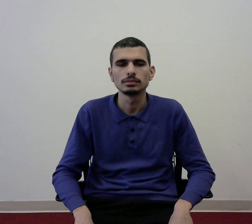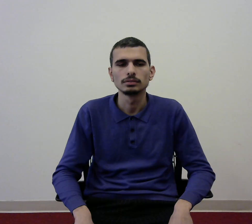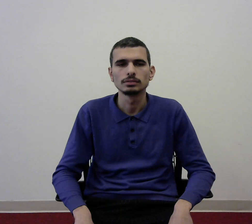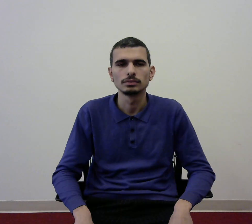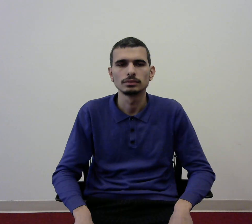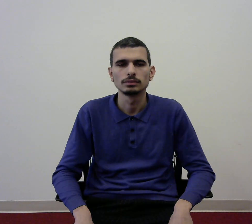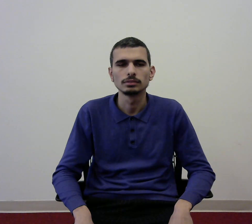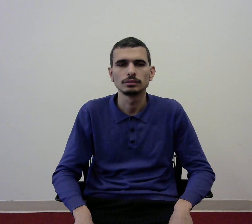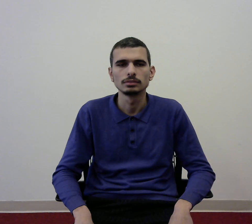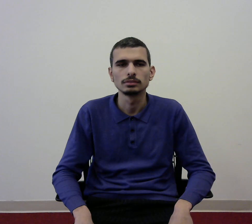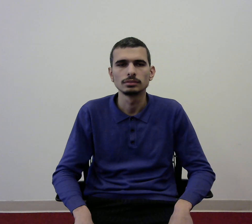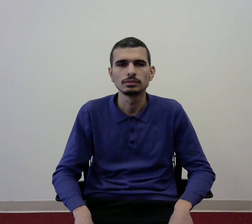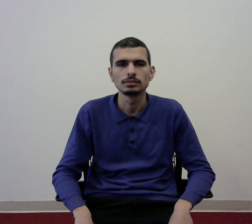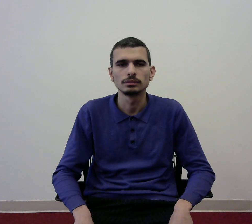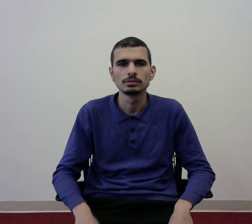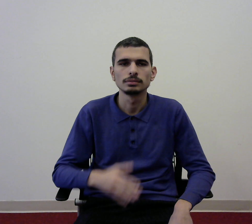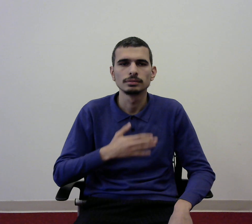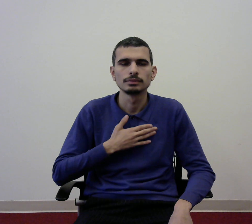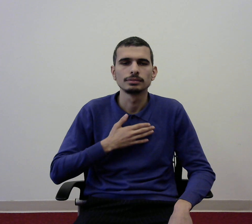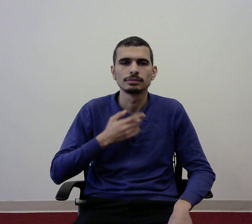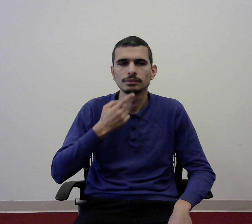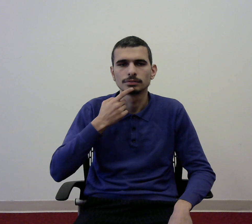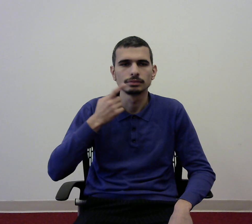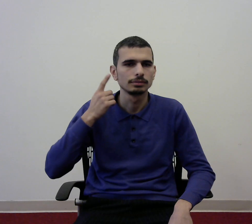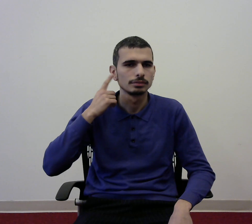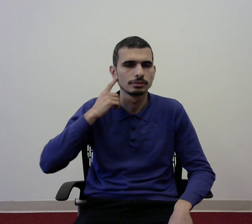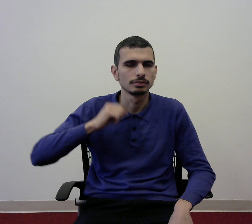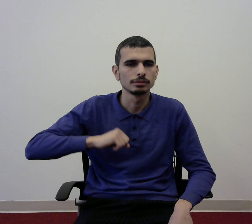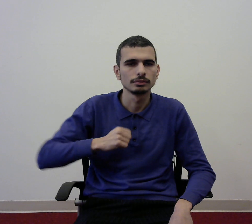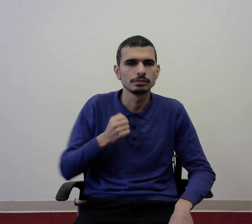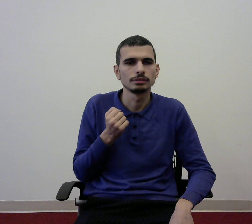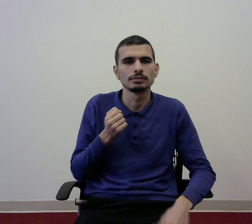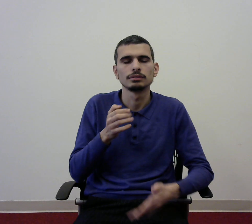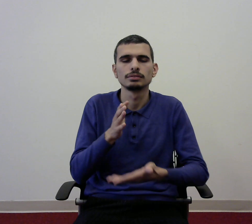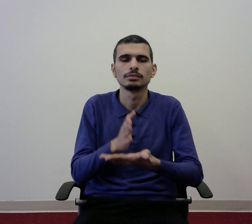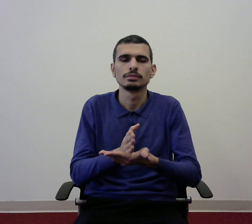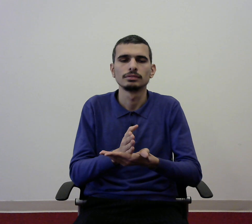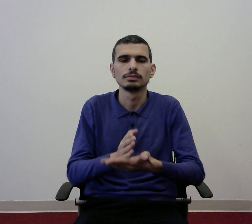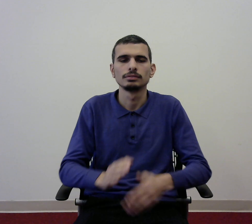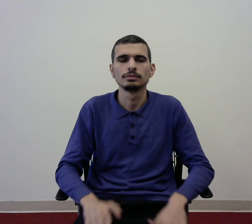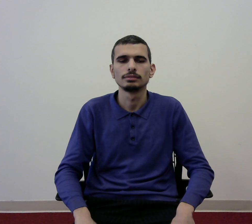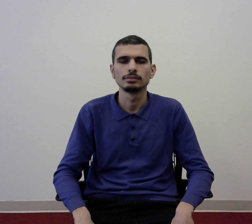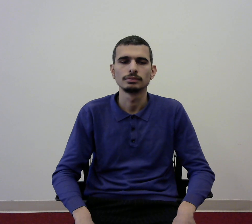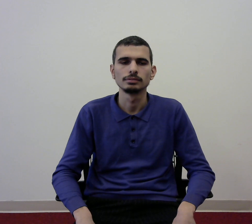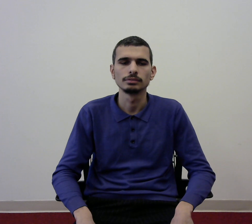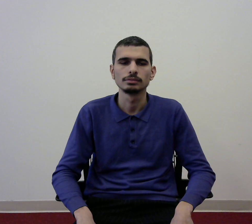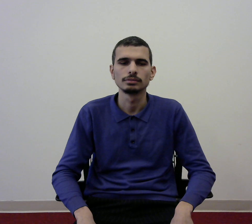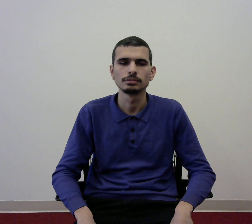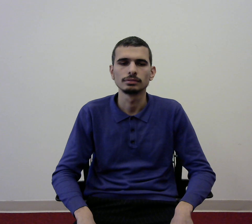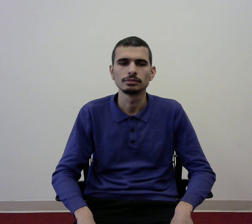Mənim eşitmə məhdudiyyətli dostlarım var